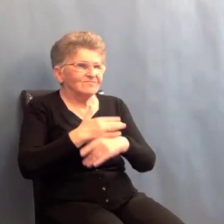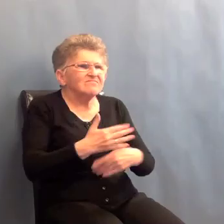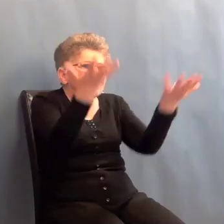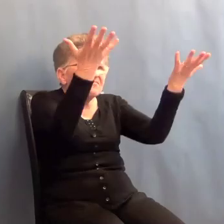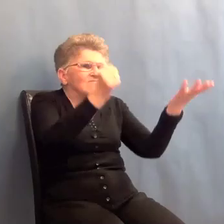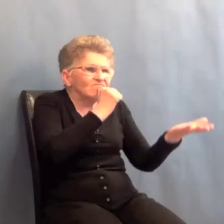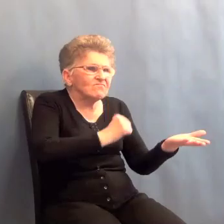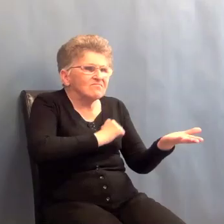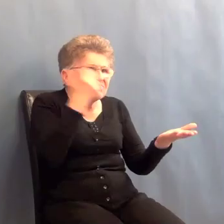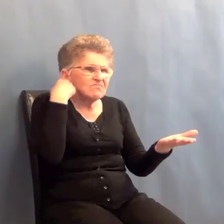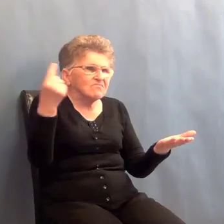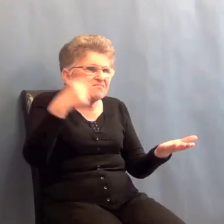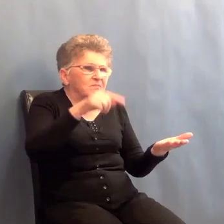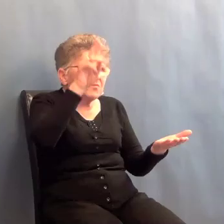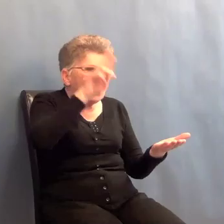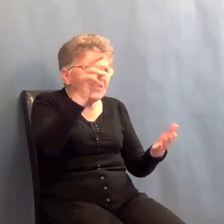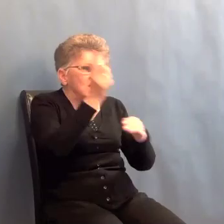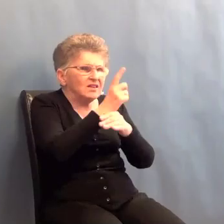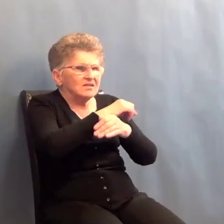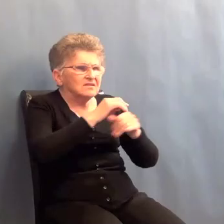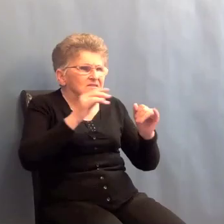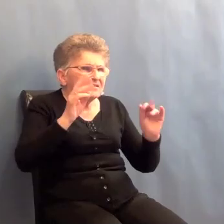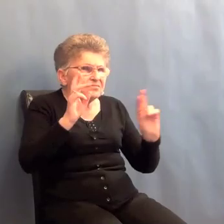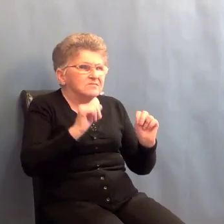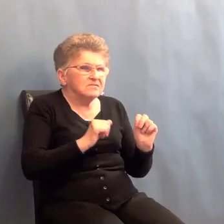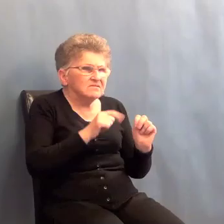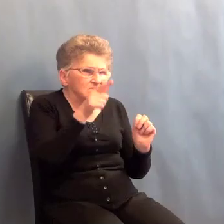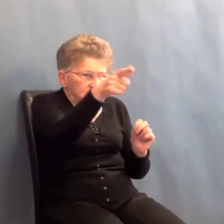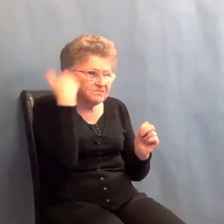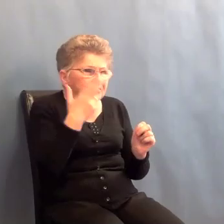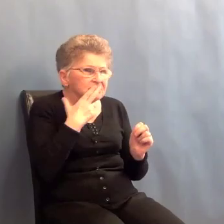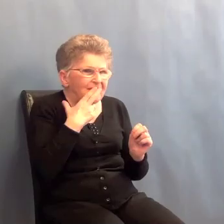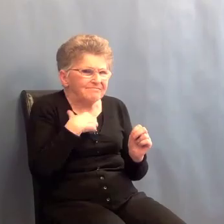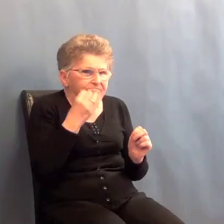Wszyscy mówią, że wczoraj przyjechały pogotowie i straż pożarna, bo włączył się alarm, i mówili, że on palił, a on na to, że popełnił błąd.